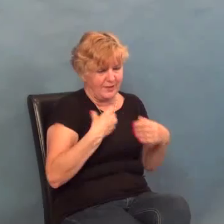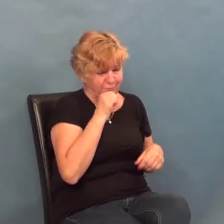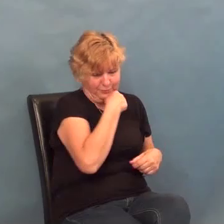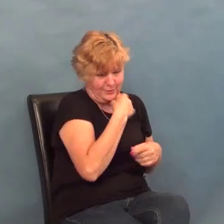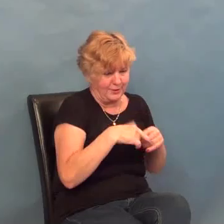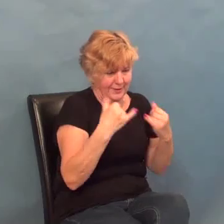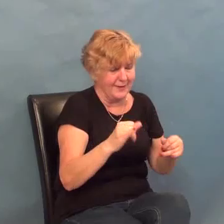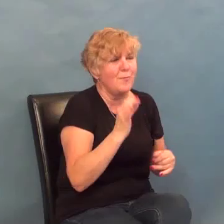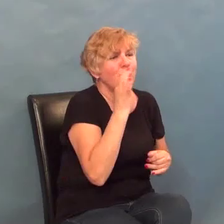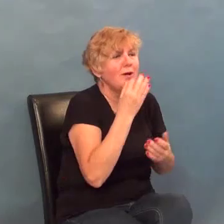Kiedyś, w czasach młodości było inaczej.